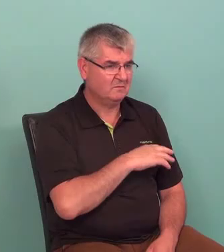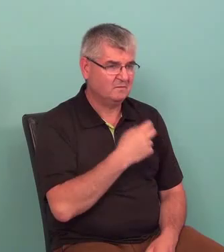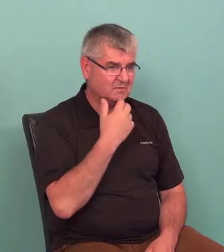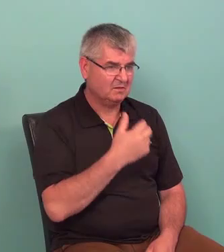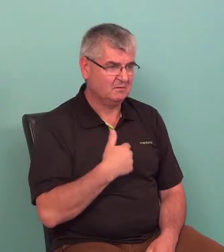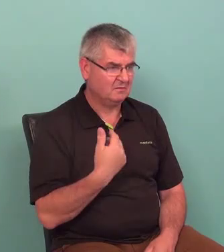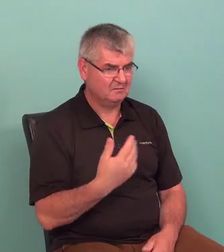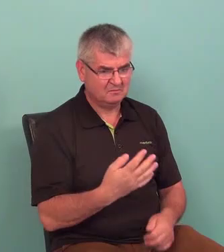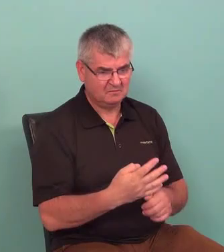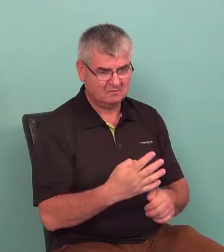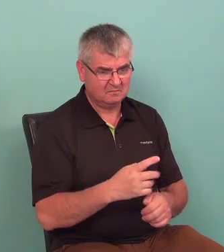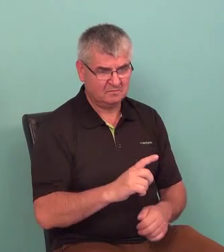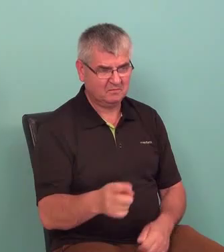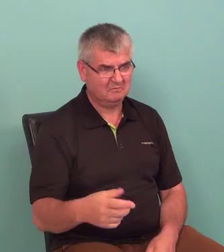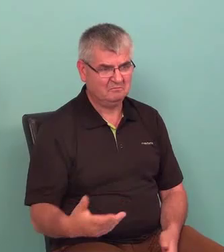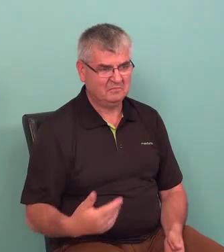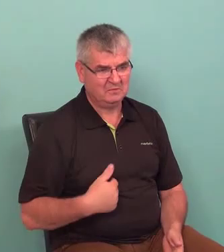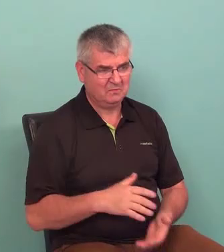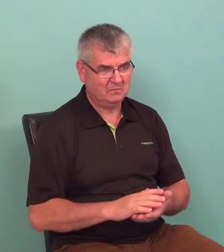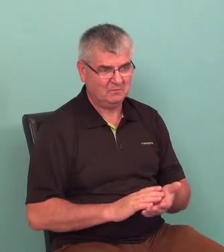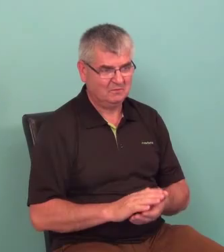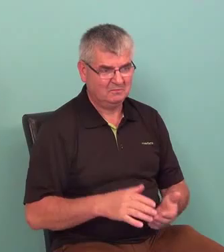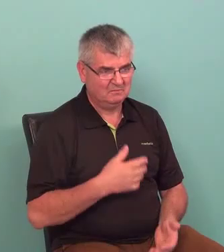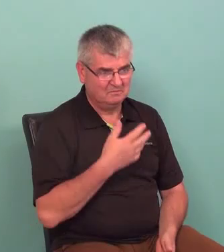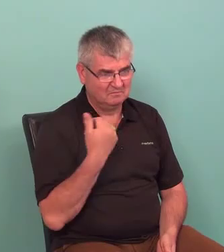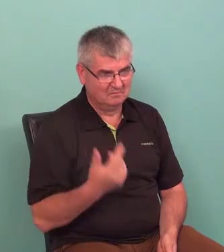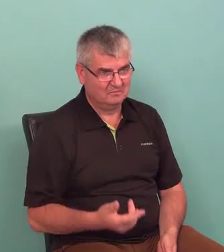Umarł wcześnie, był chyba po czterdziestce, mnie nie było na świecie.